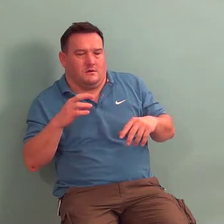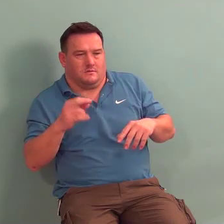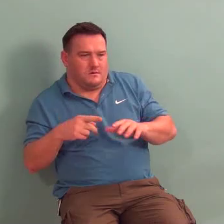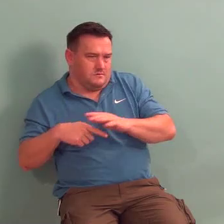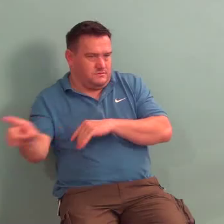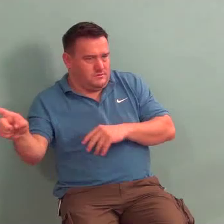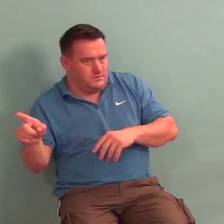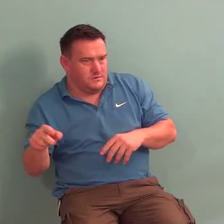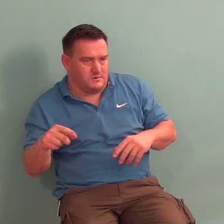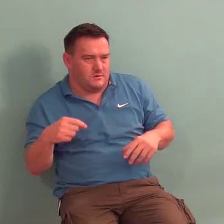Ucieka.